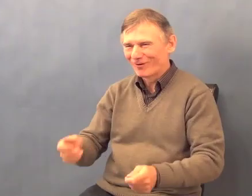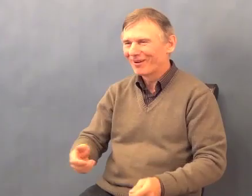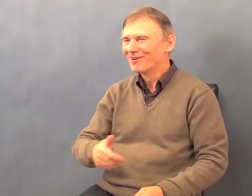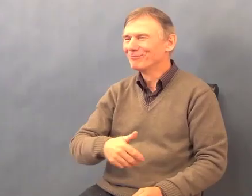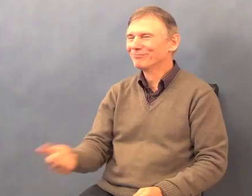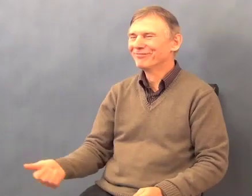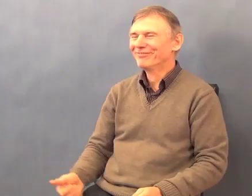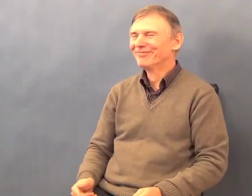Fajnie.